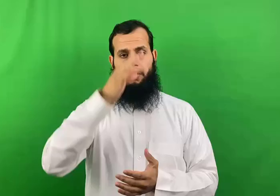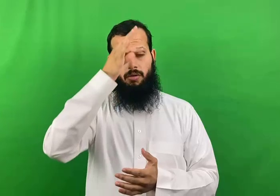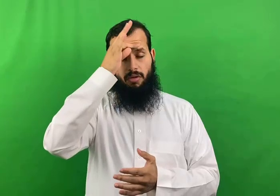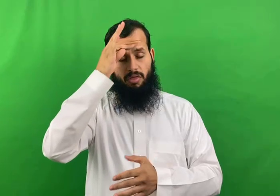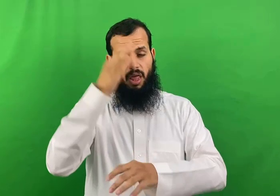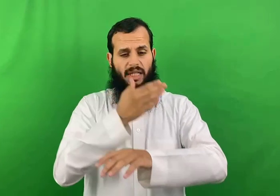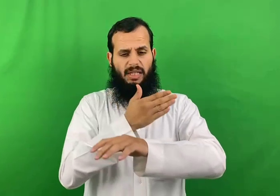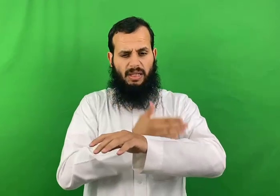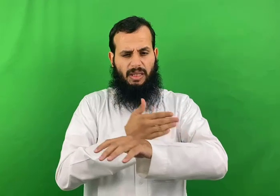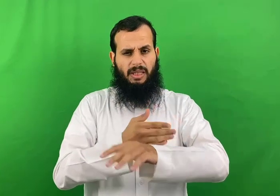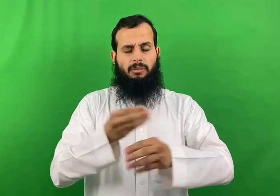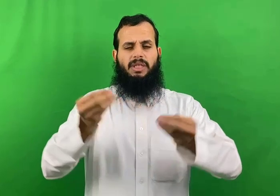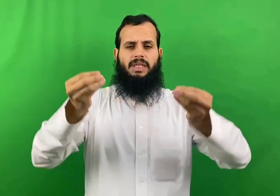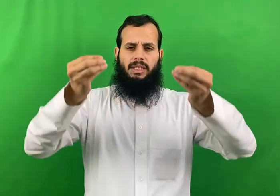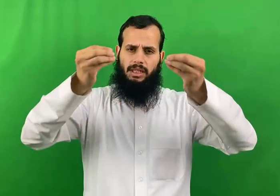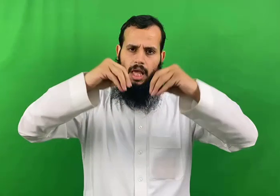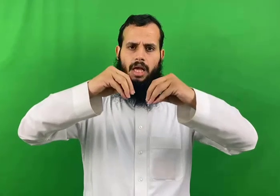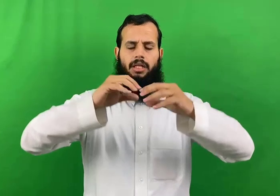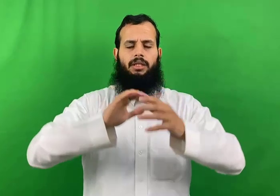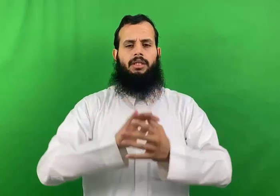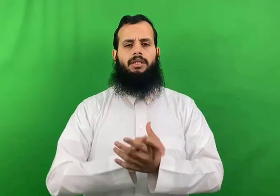قد شقي شقاوة